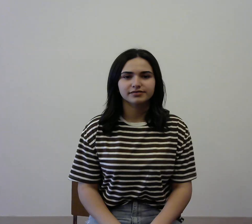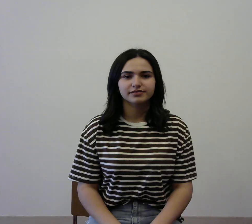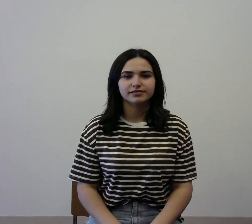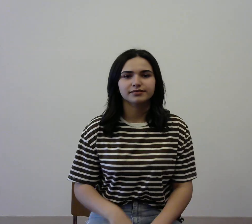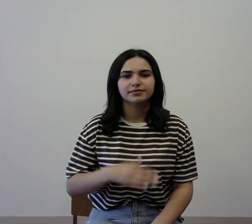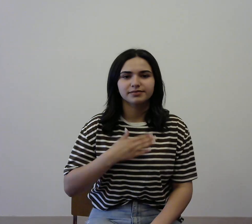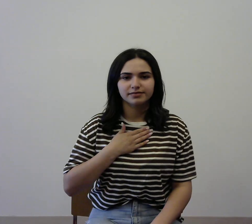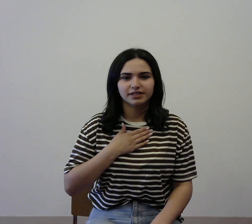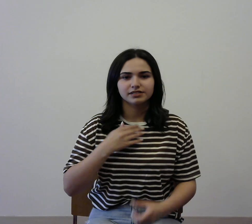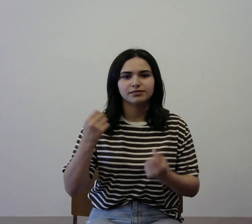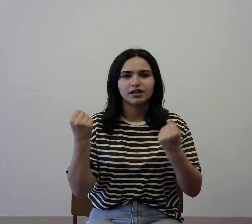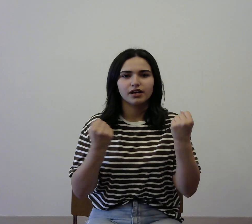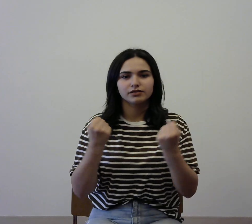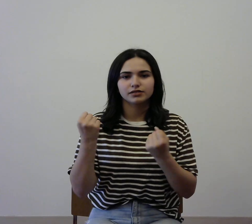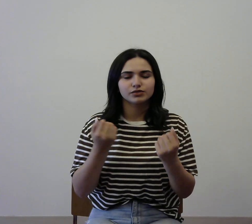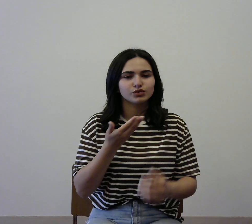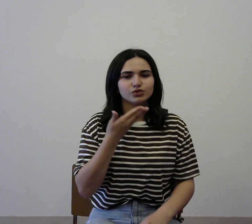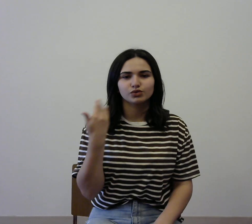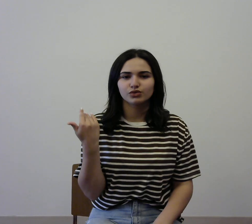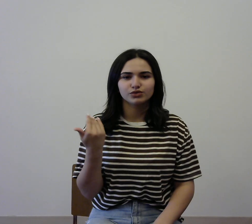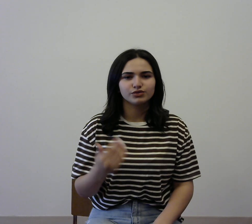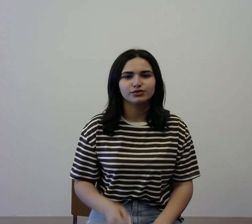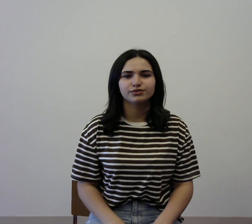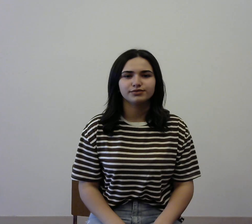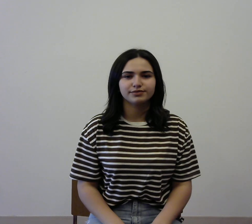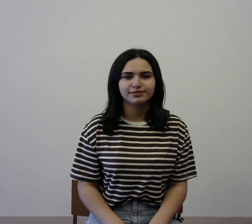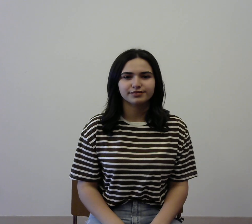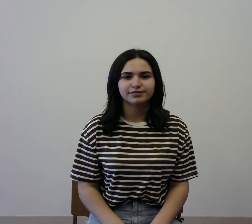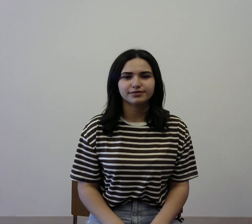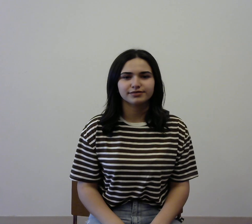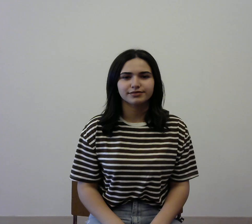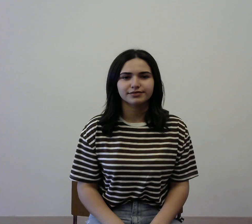Mənim avtomobilim yoxdur